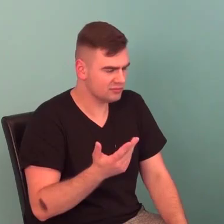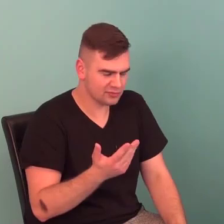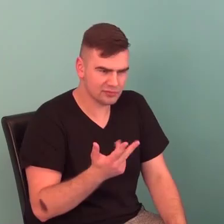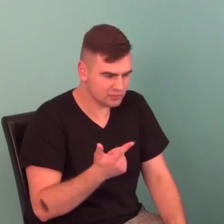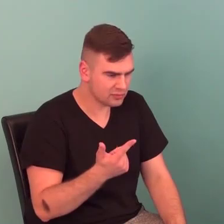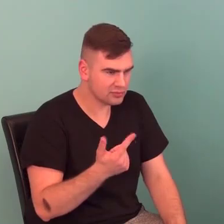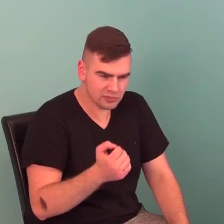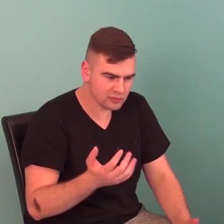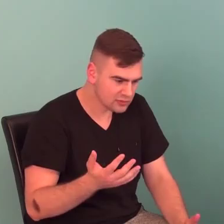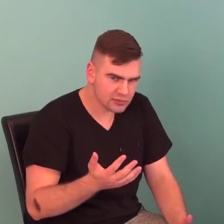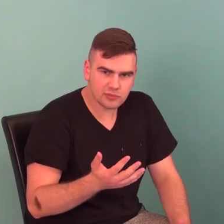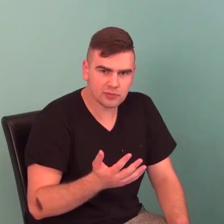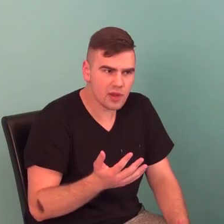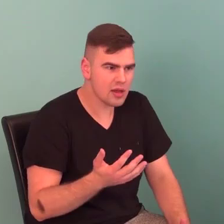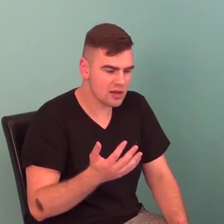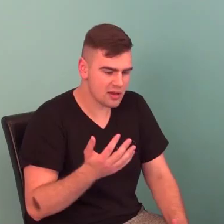Trzy, dwa, zero. Co się dzieje?